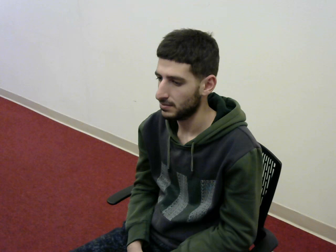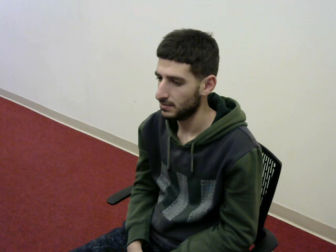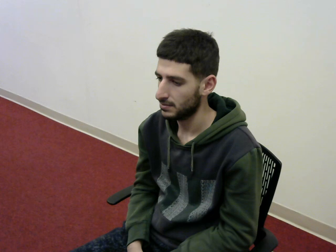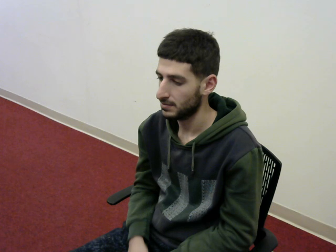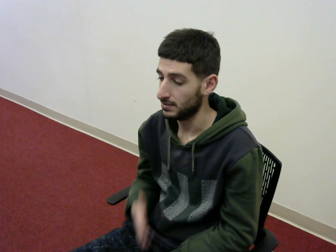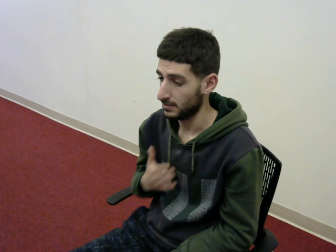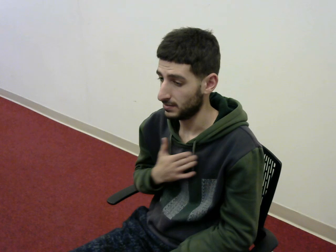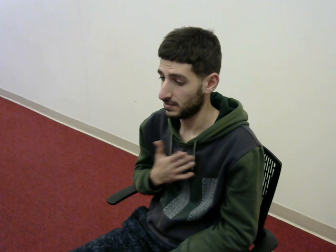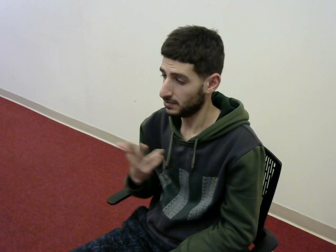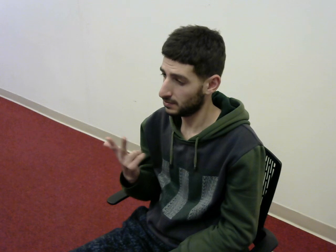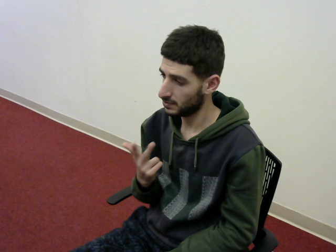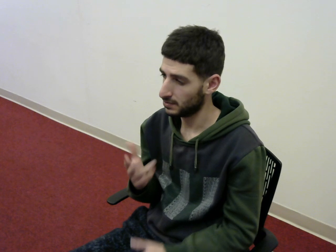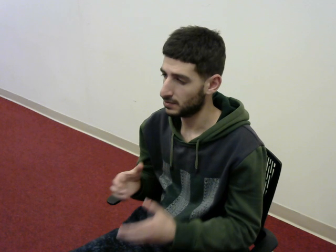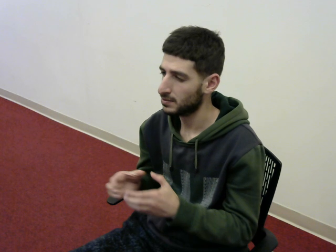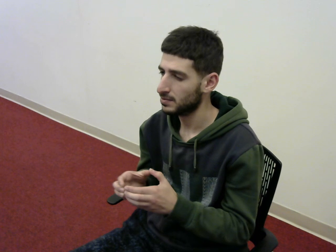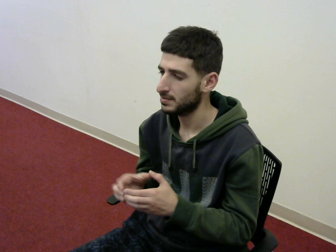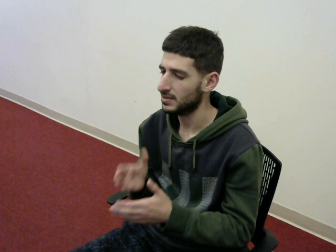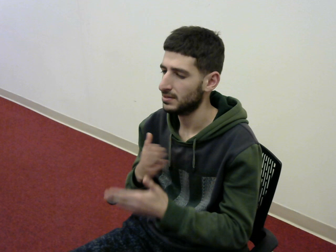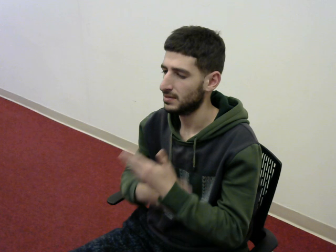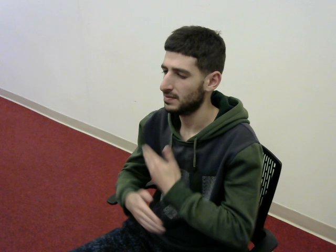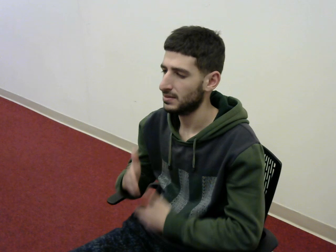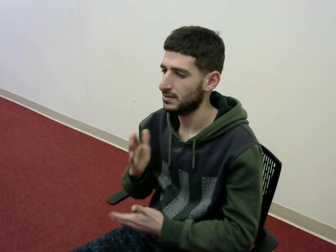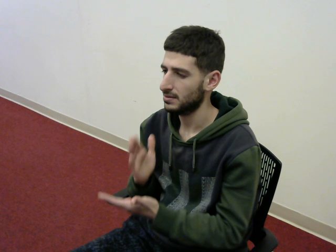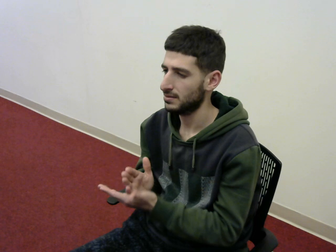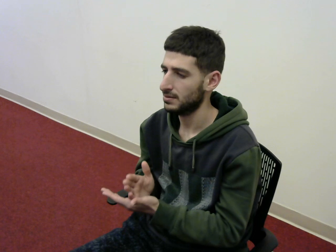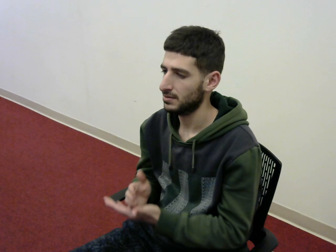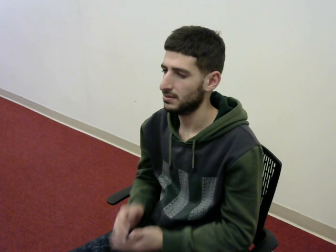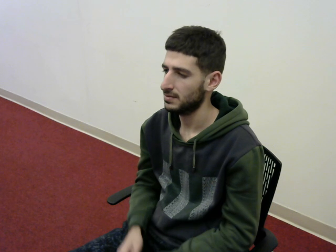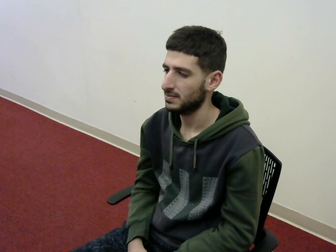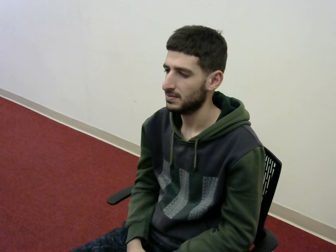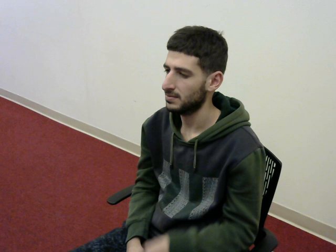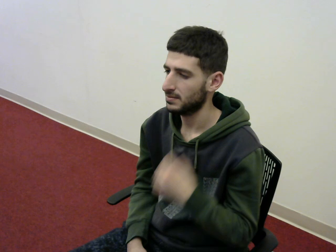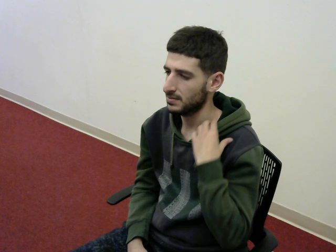Mənim üçünücü dərəcə əlilliyim var